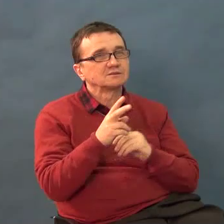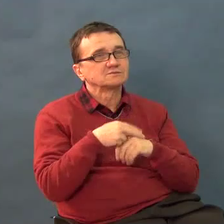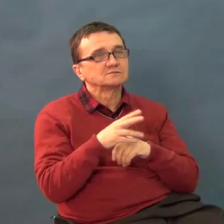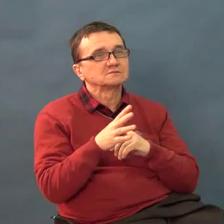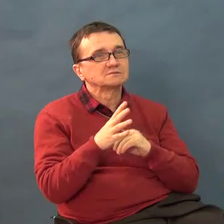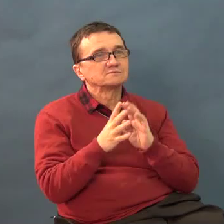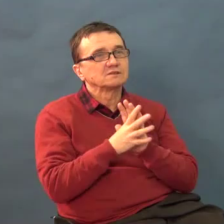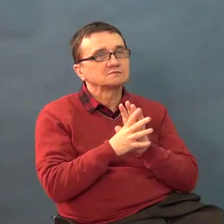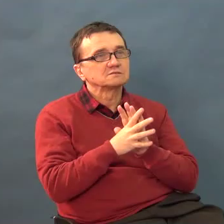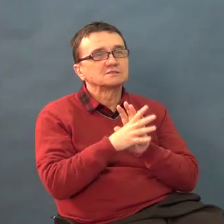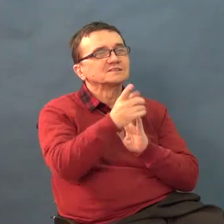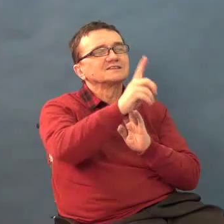Godzina dziewiętnasta.